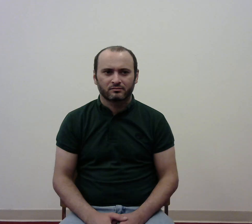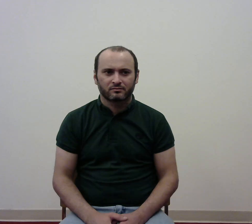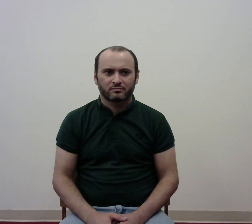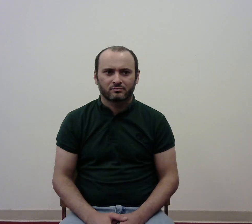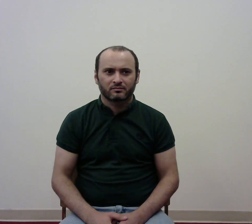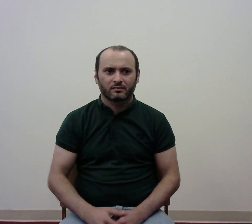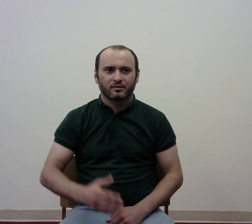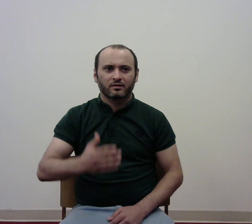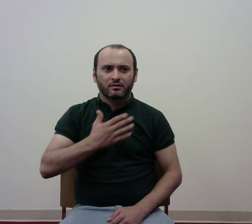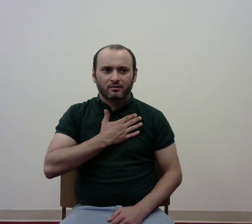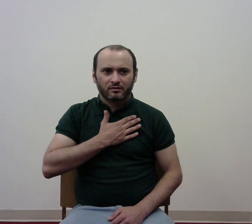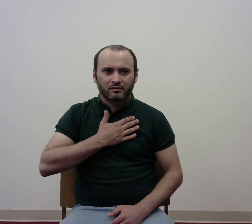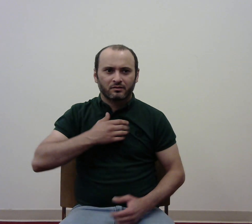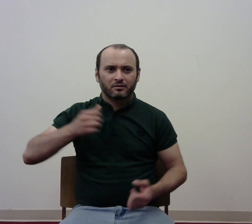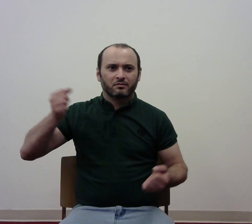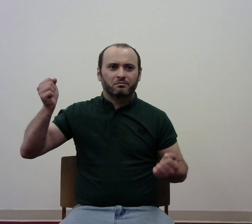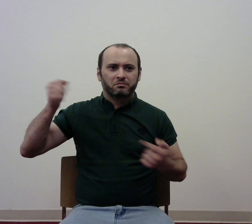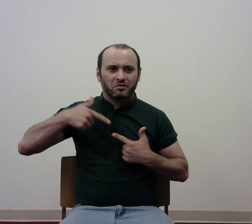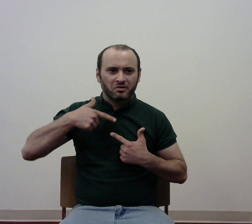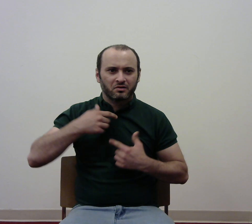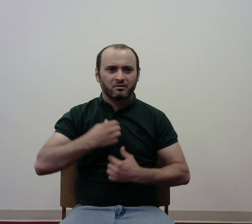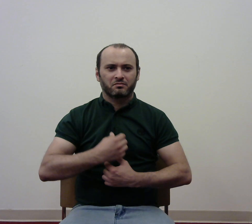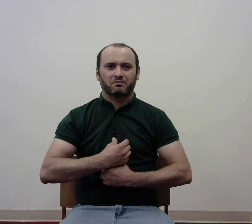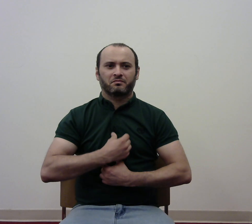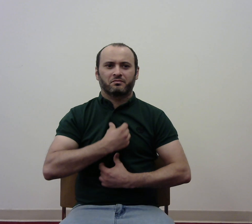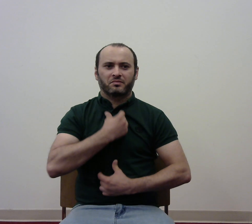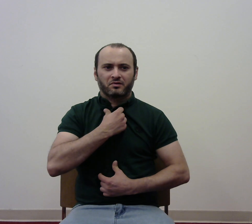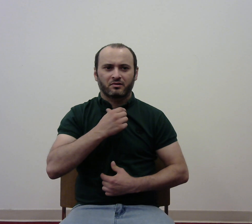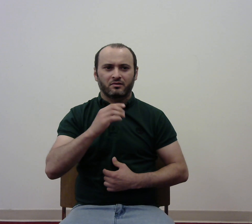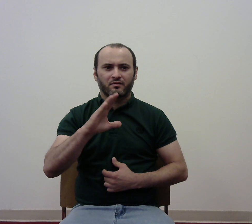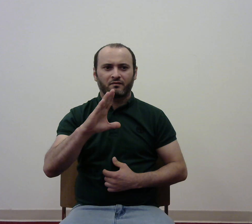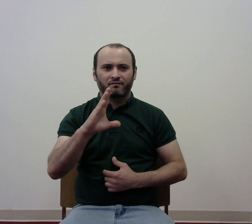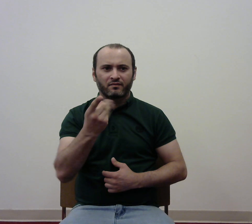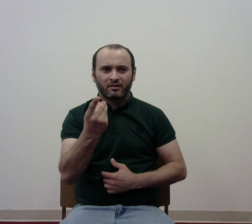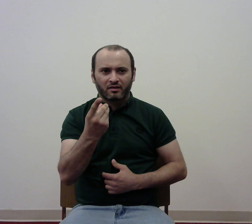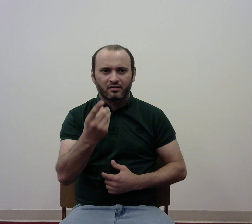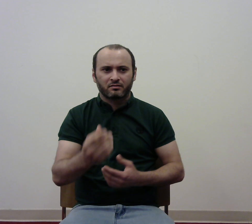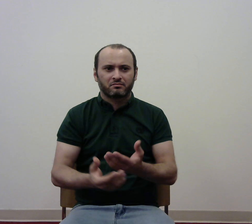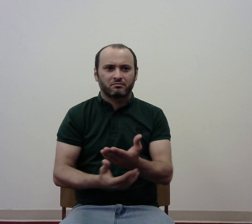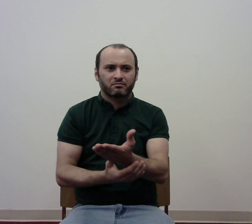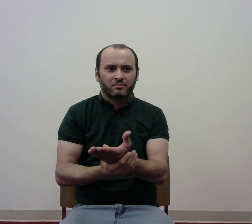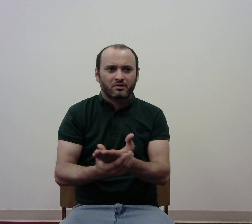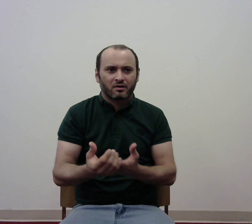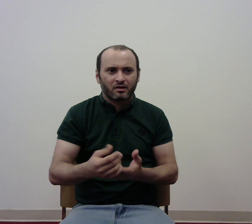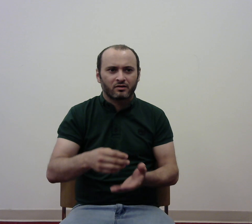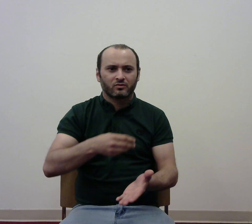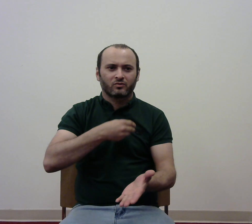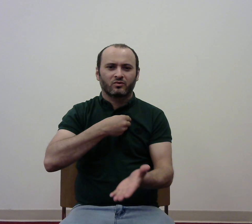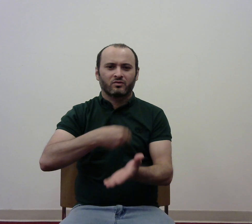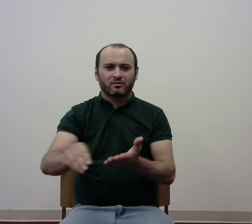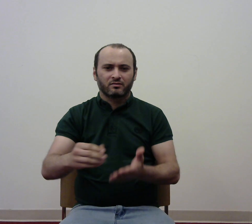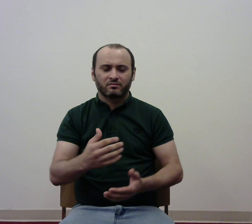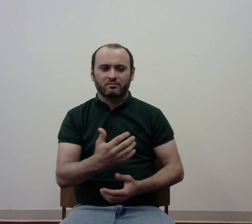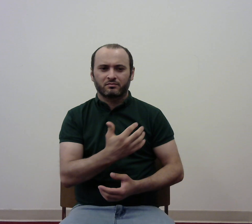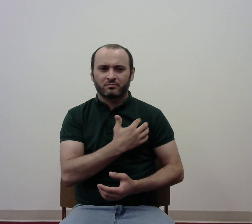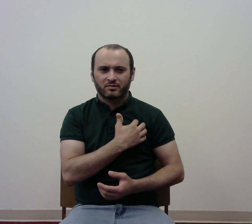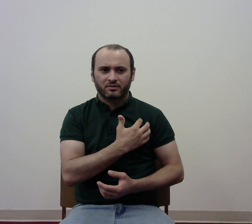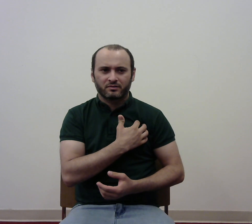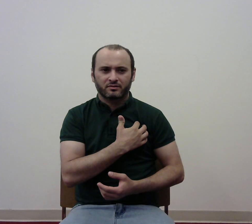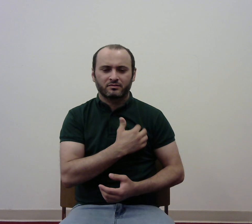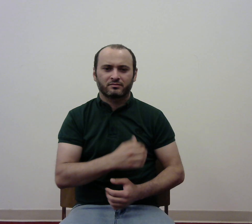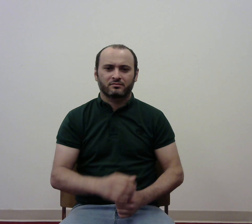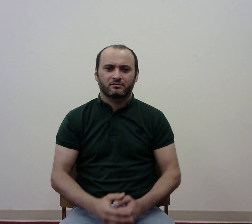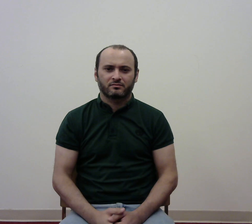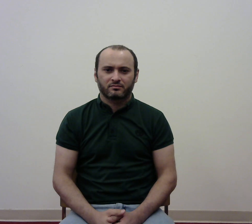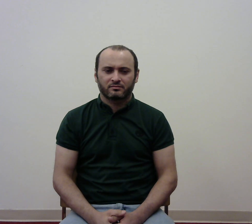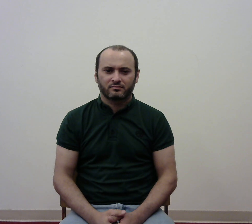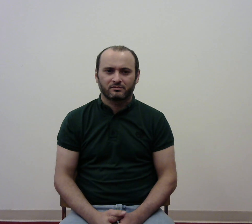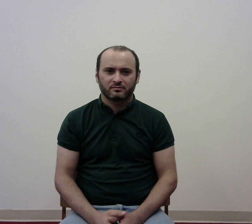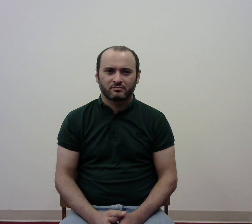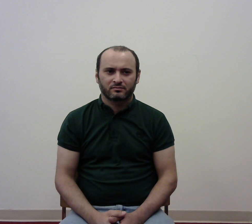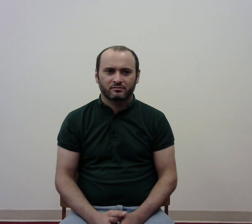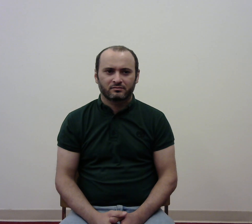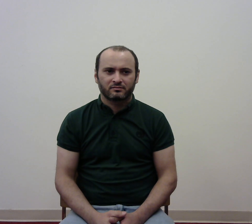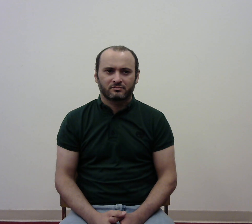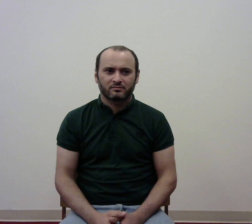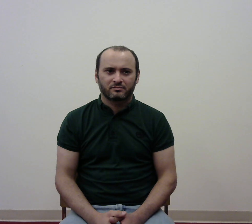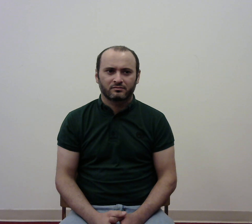Mən kostyum, qalstuk və ayaqqabı almaq istəyirəm